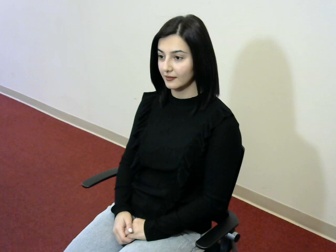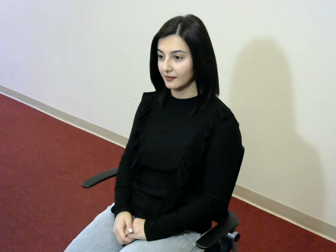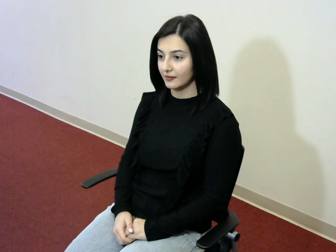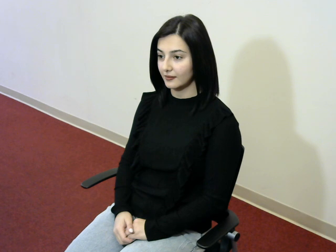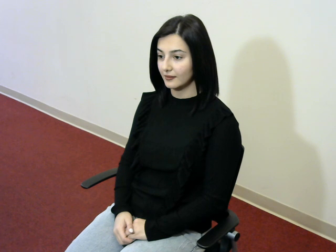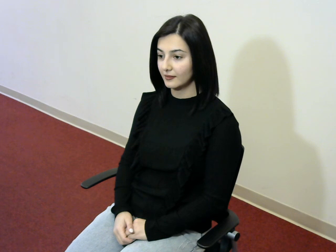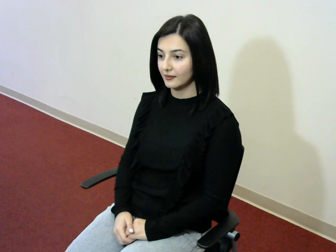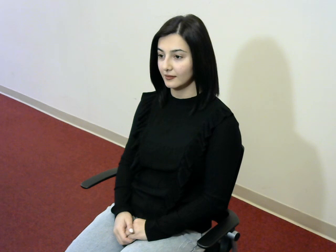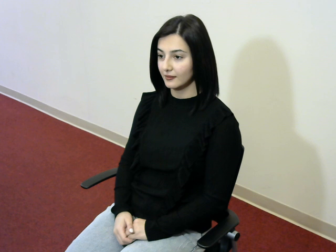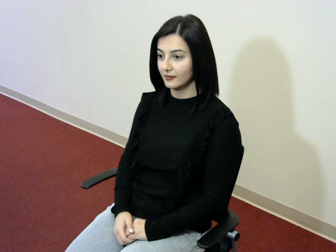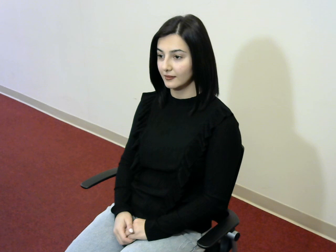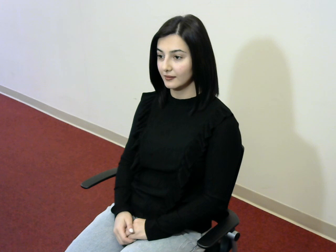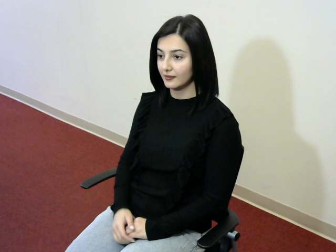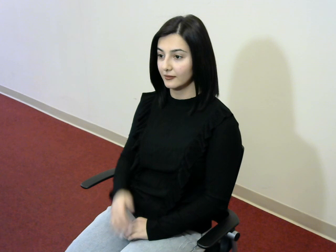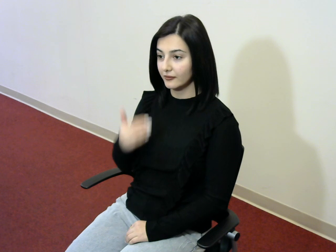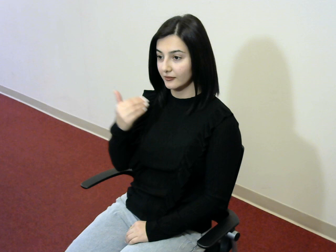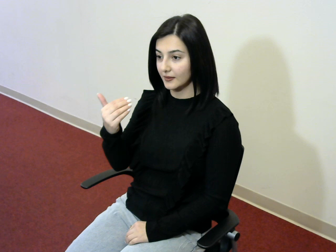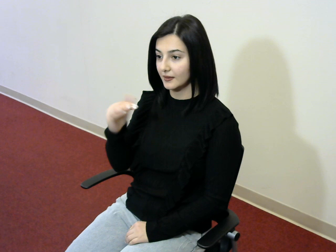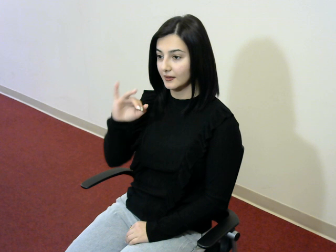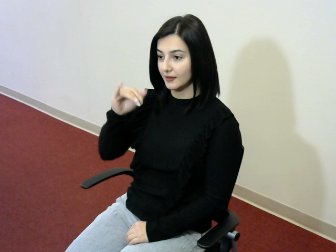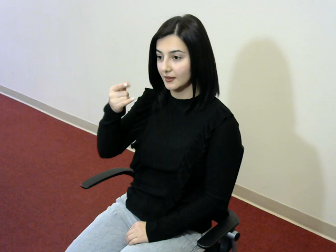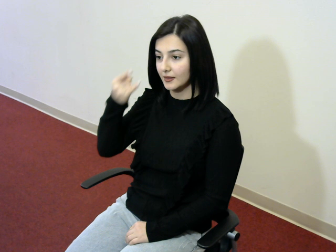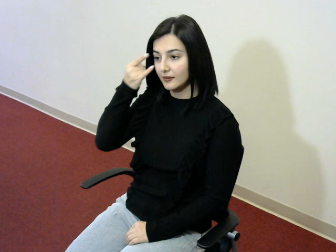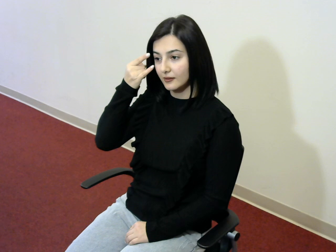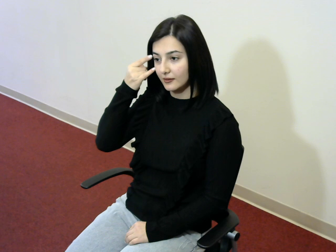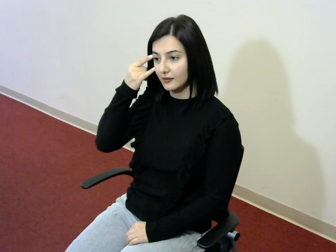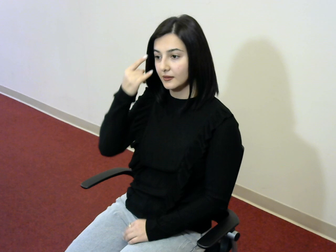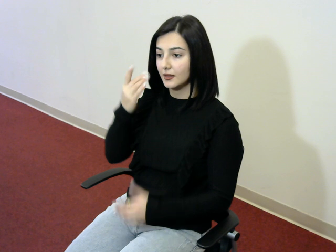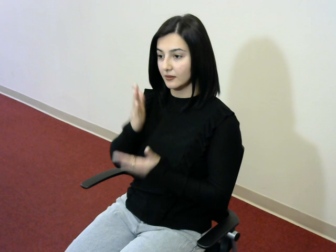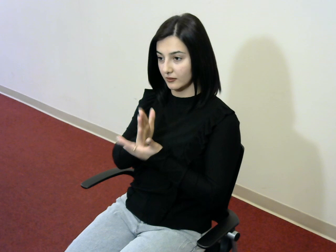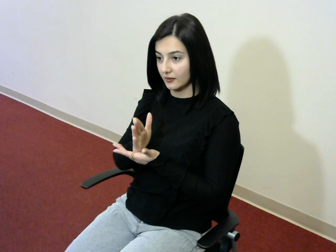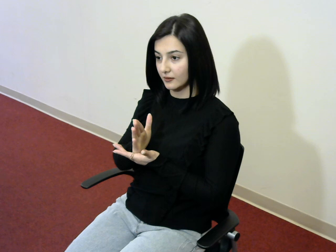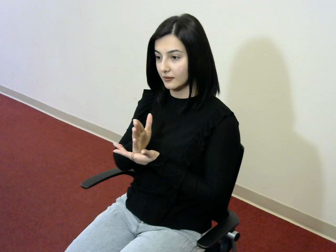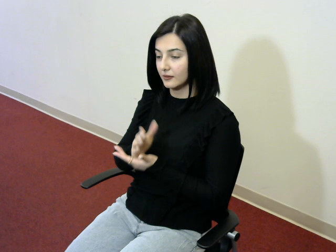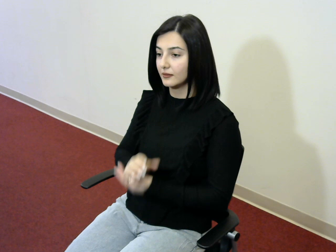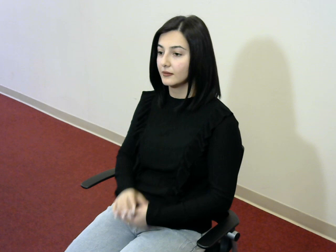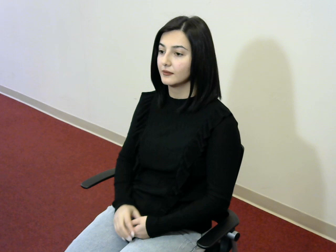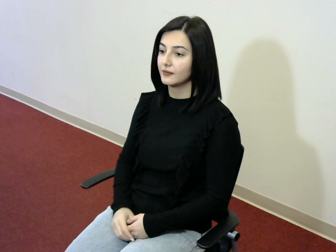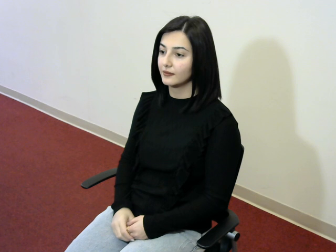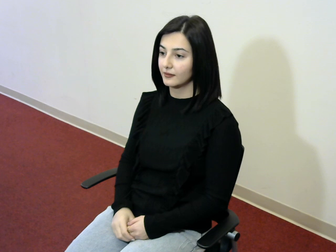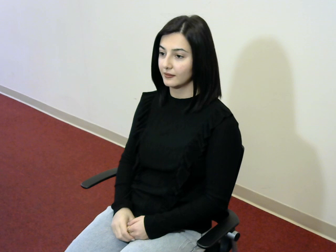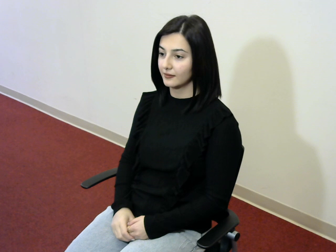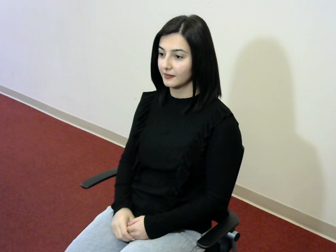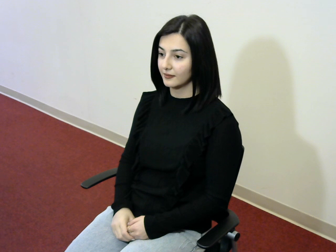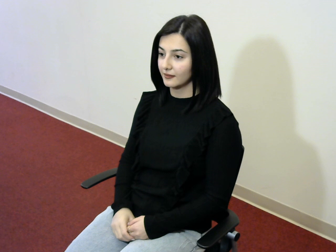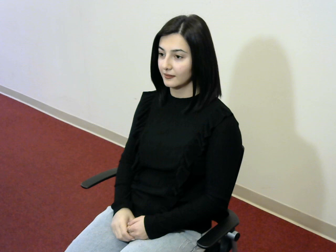Sənin instagramın var?